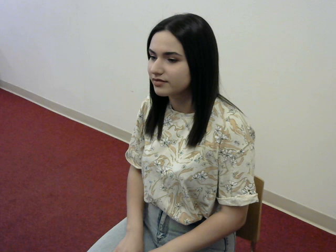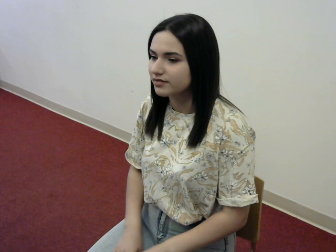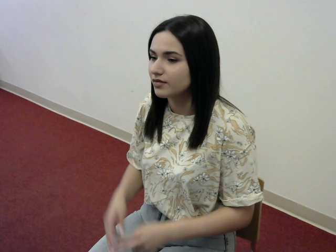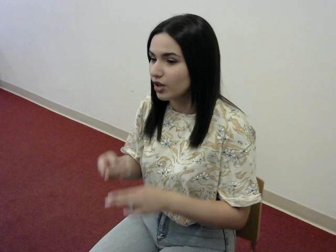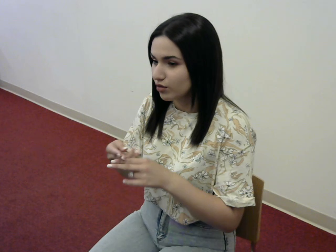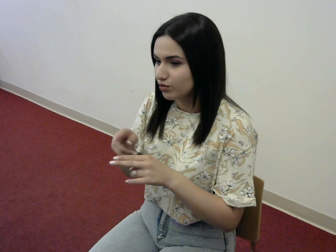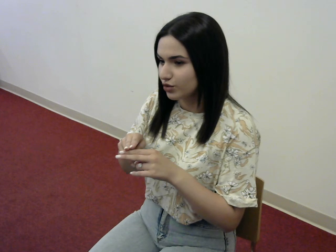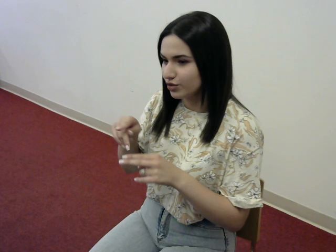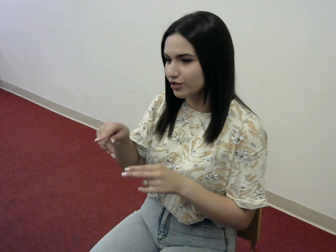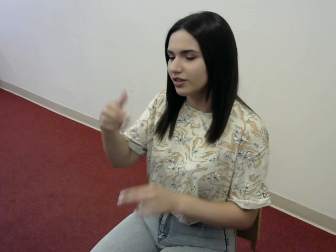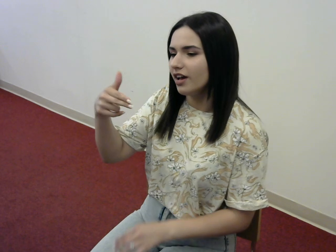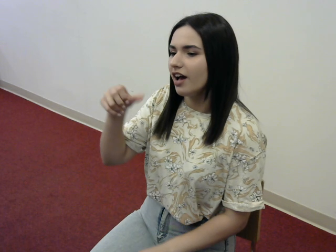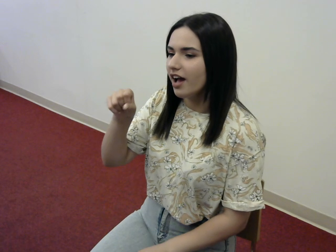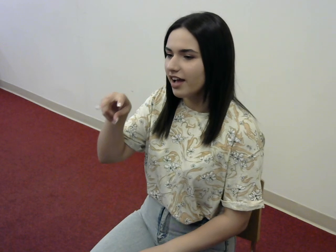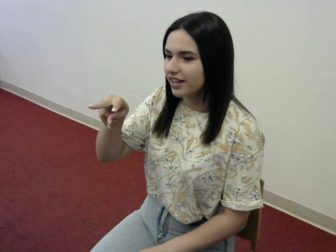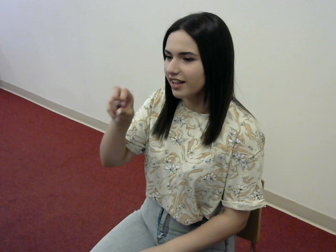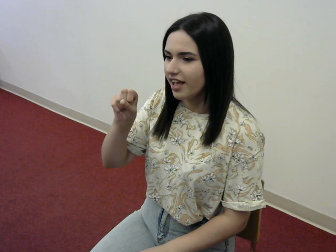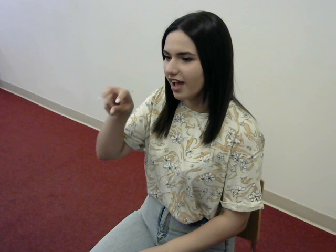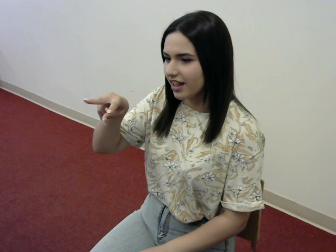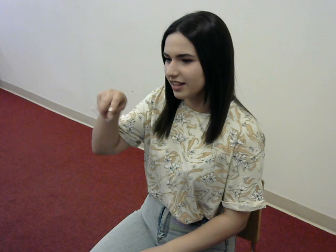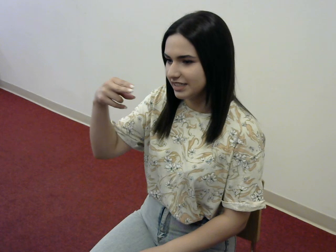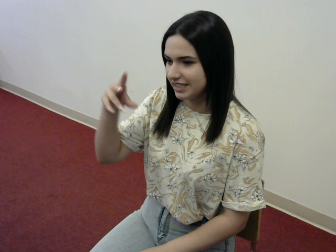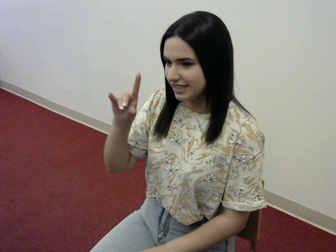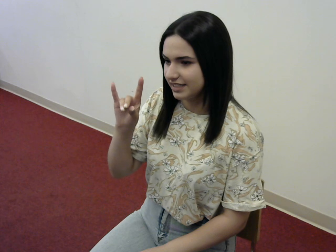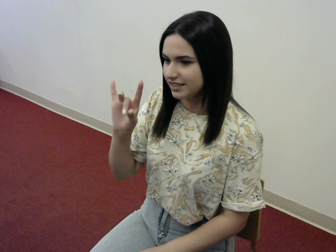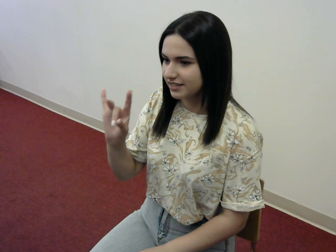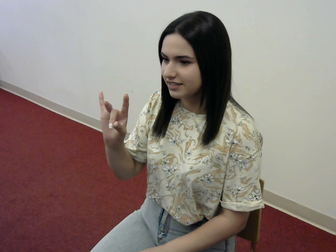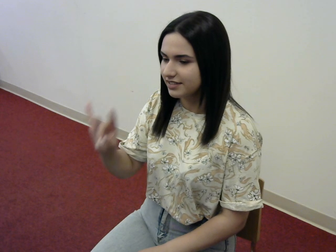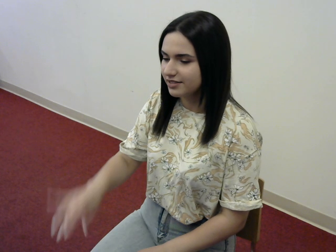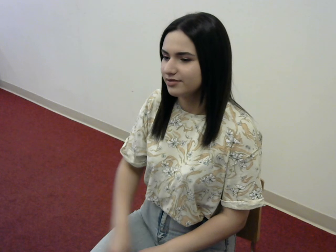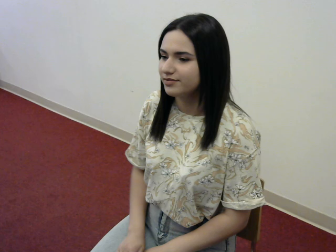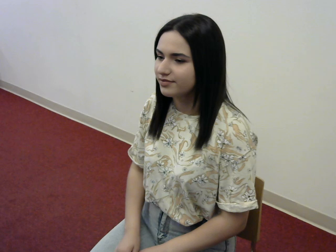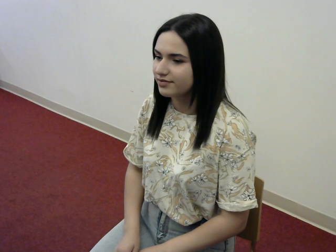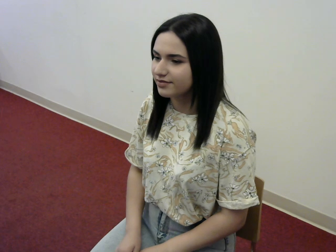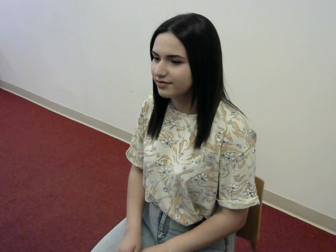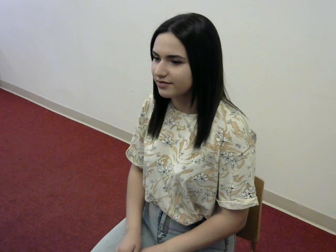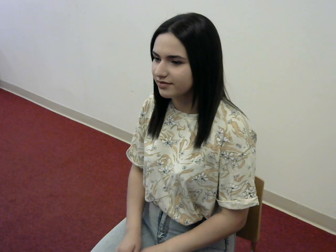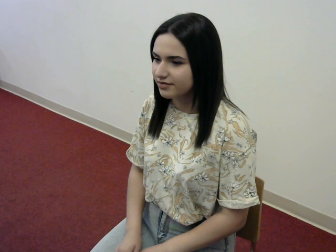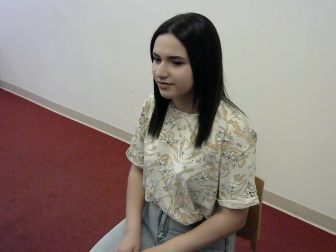Bu halaldır?